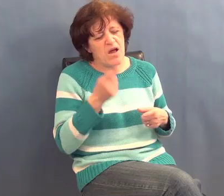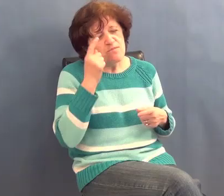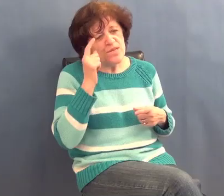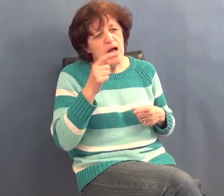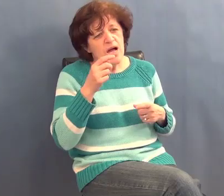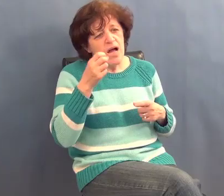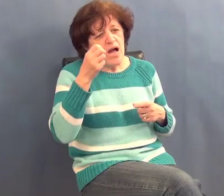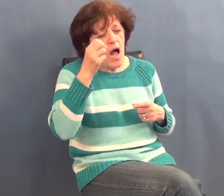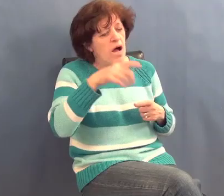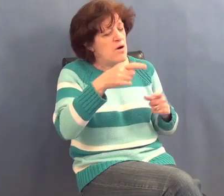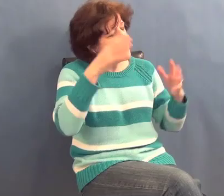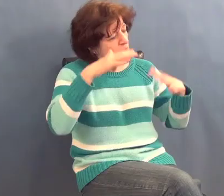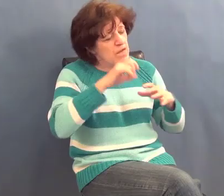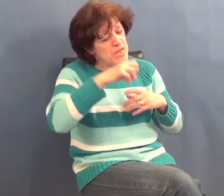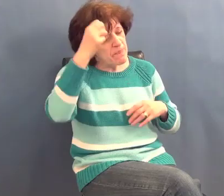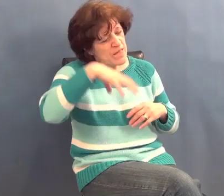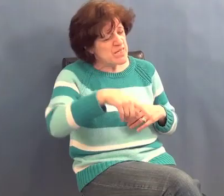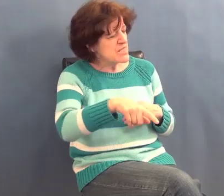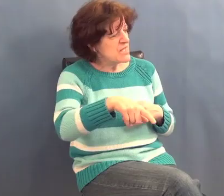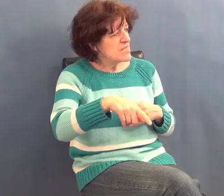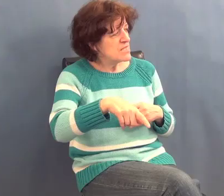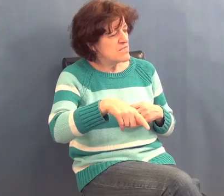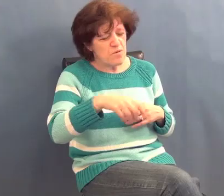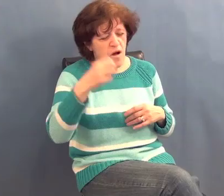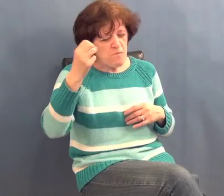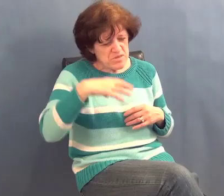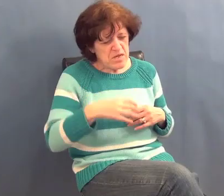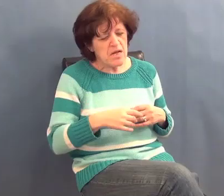Zastanawiam się, czy to deszcz czy prysznic.